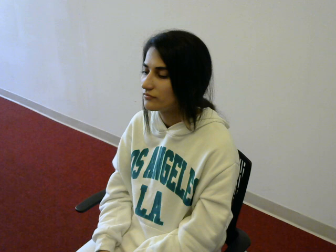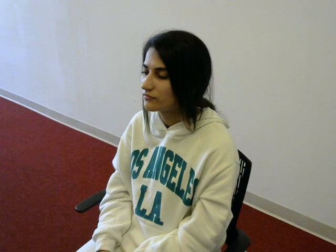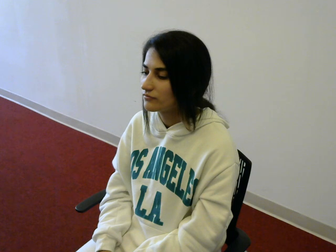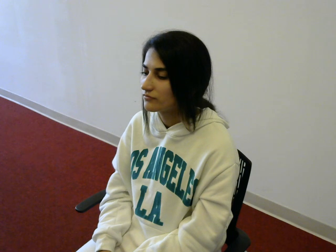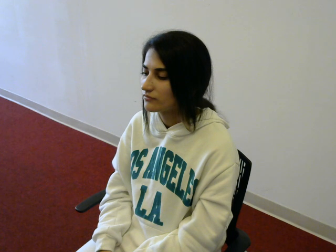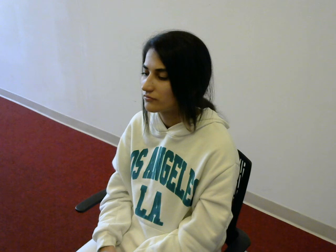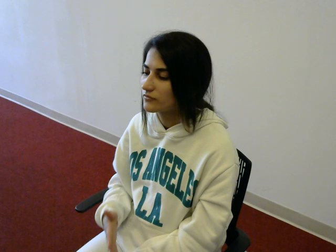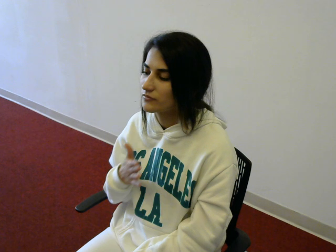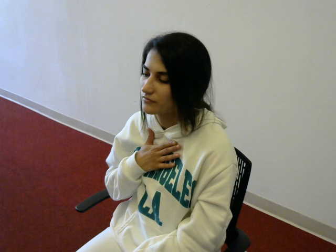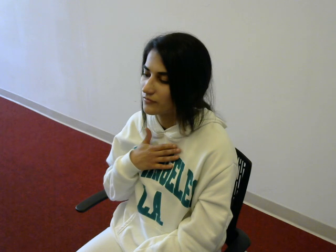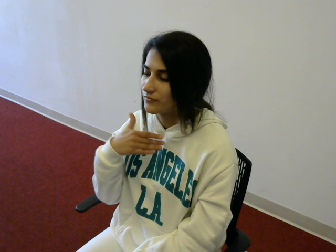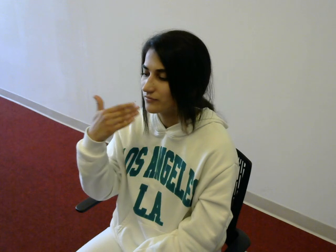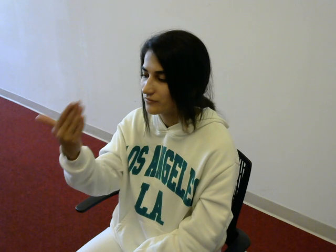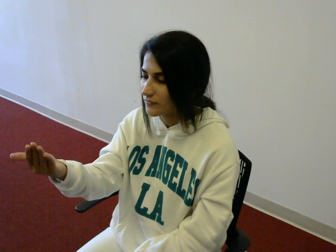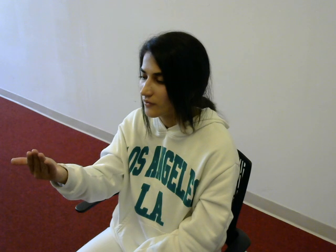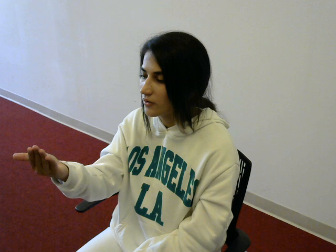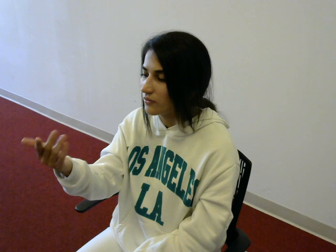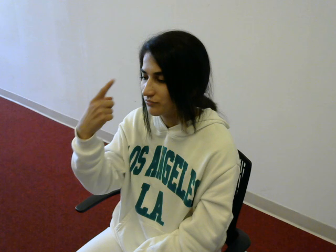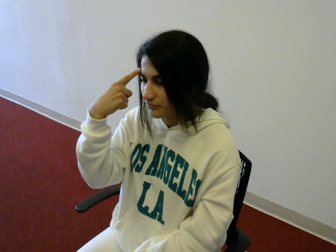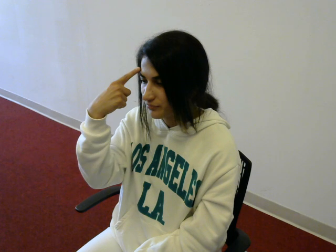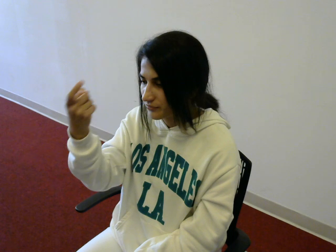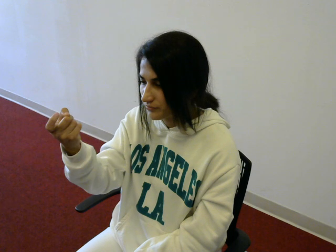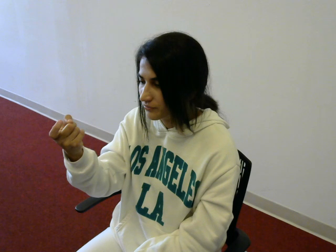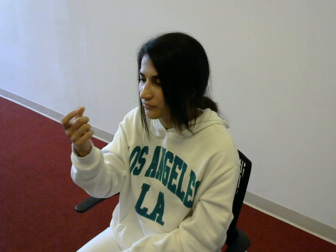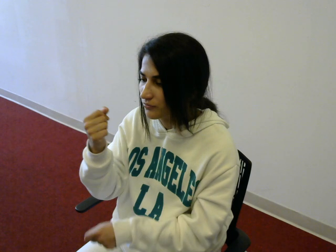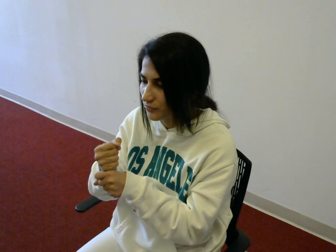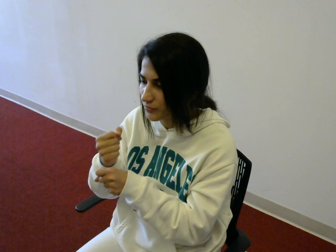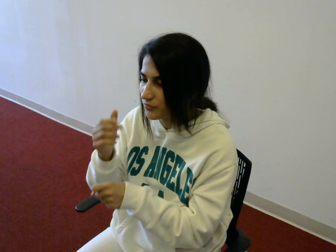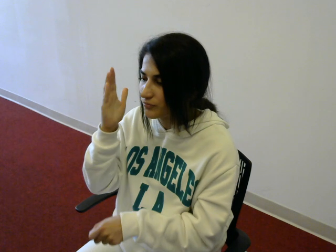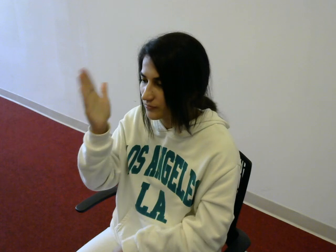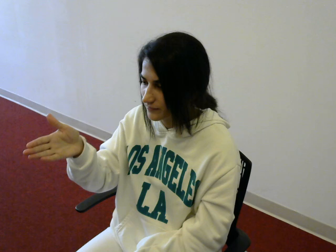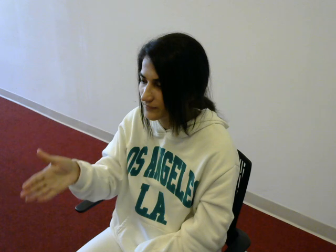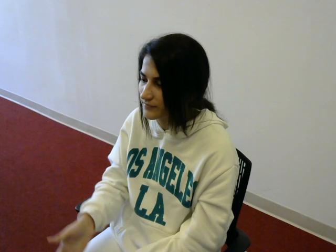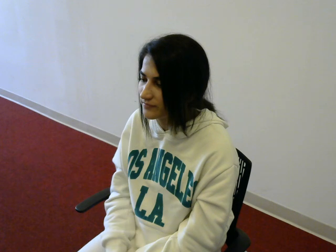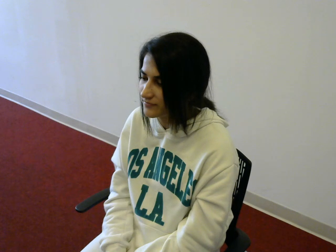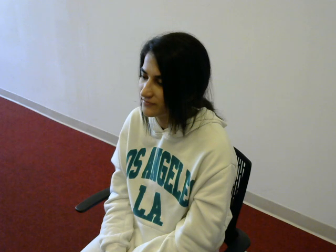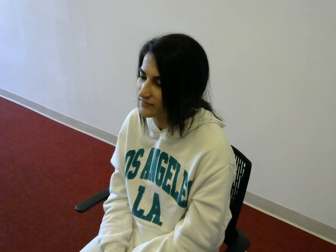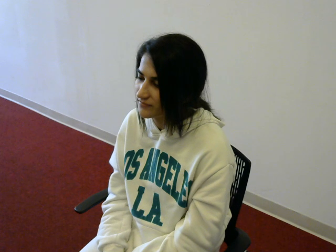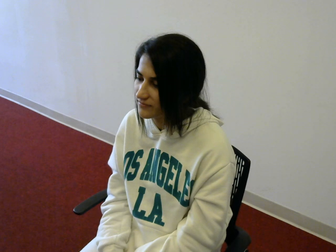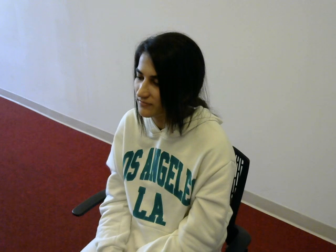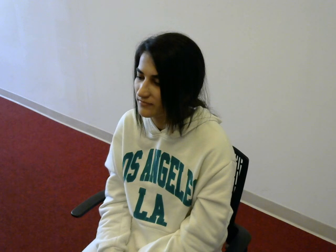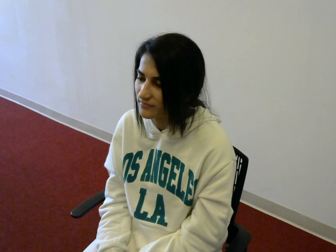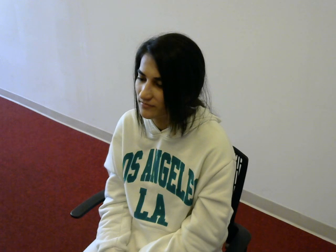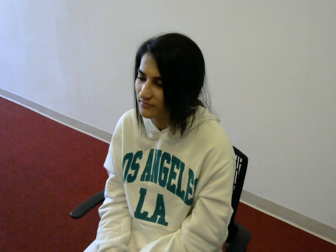Mən sizə xəbər edəcəyəm